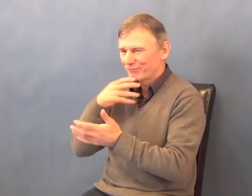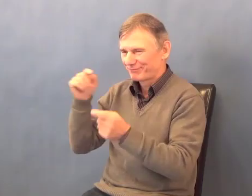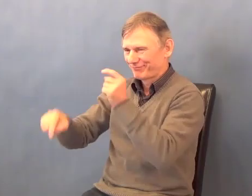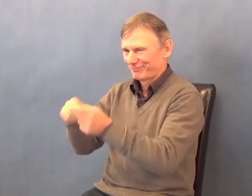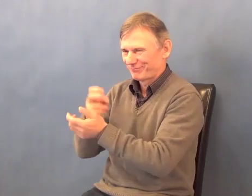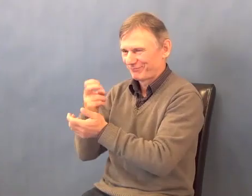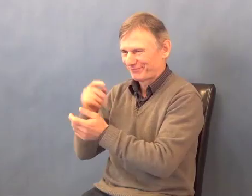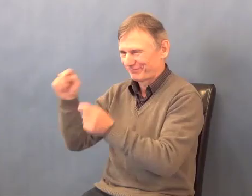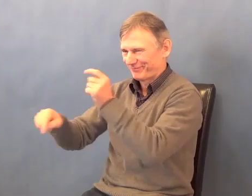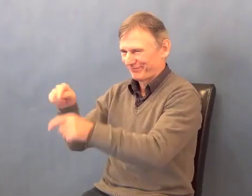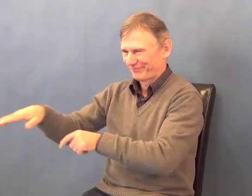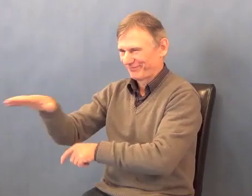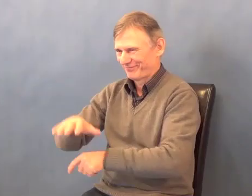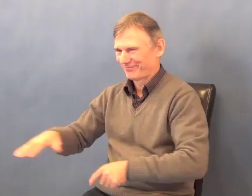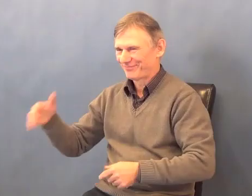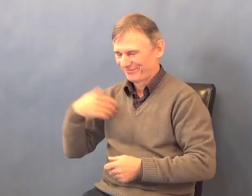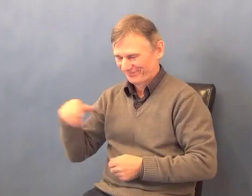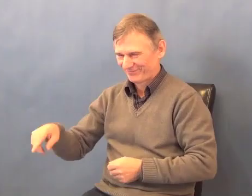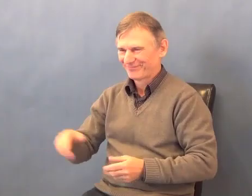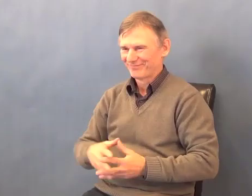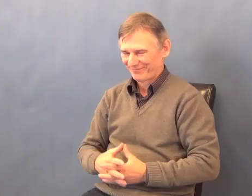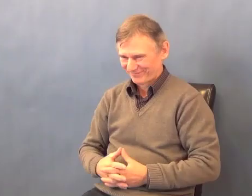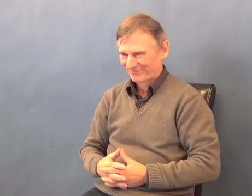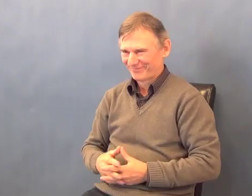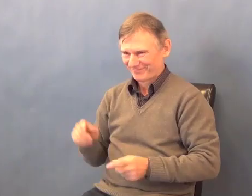Dawniej dużo prostytutek tam przychodziło.